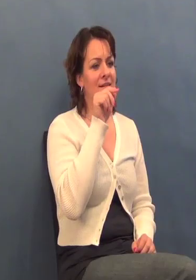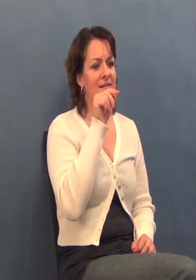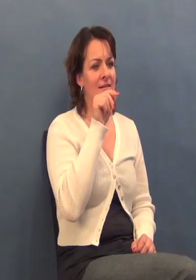Okej, okej.